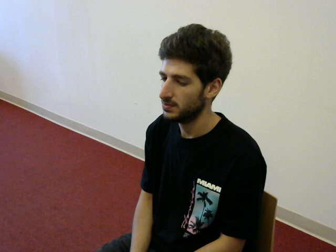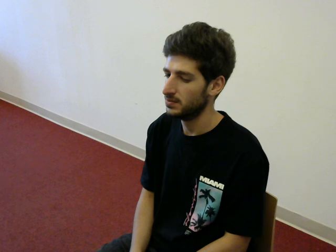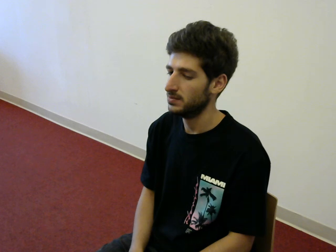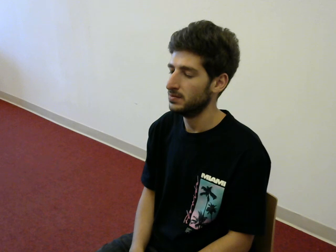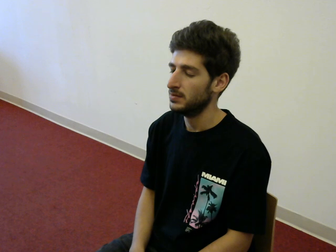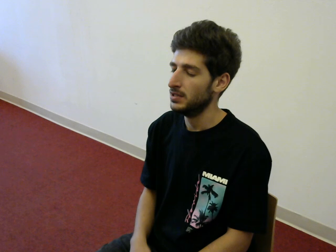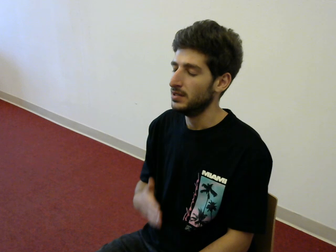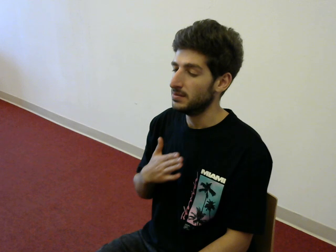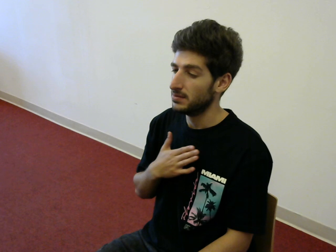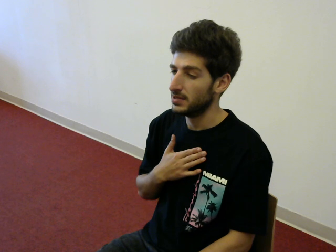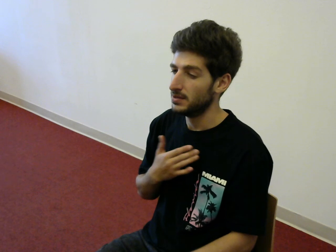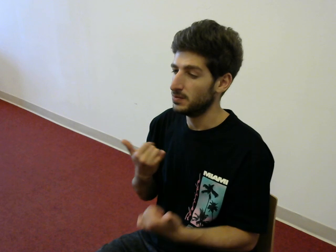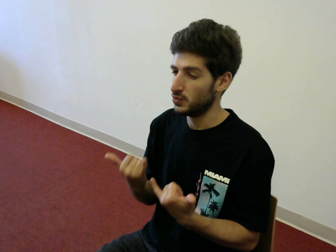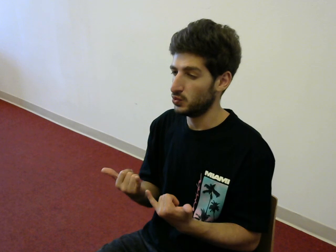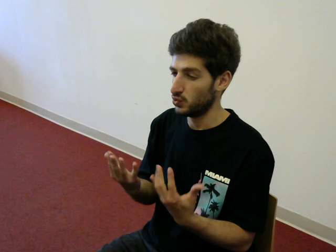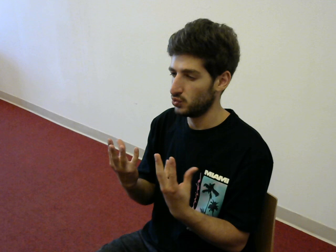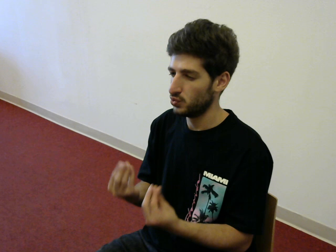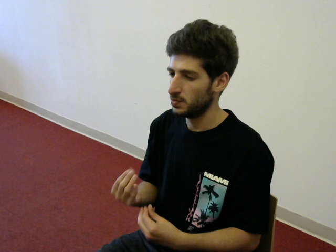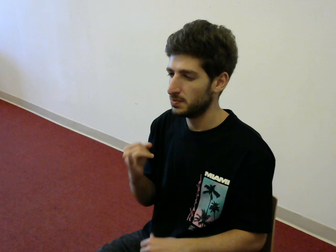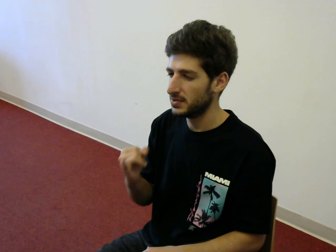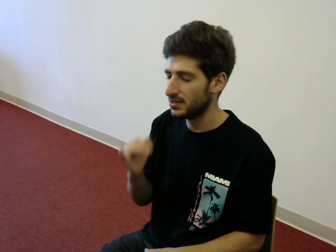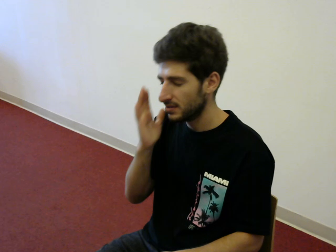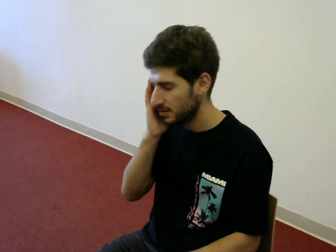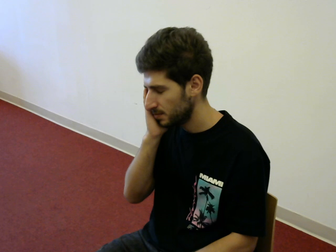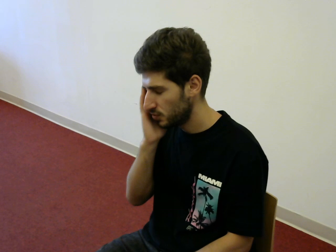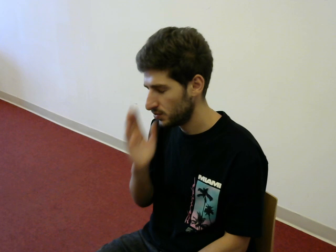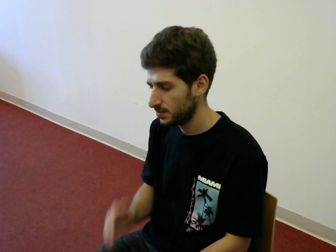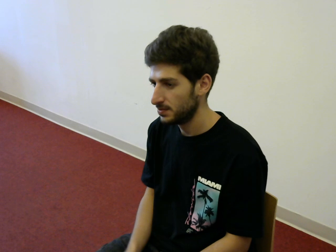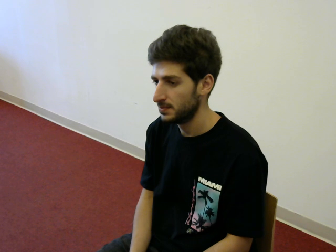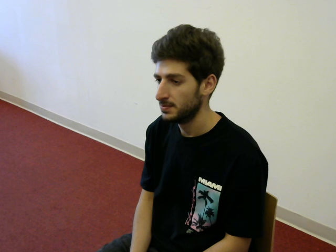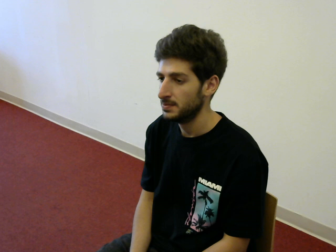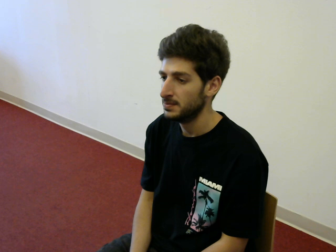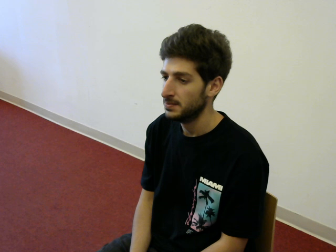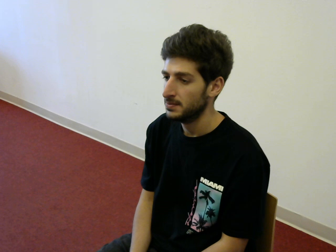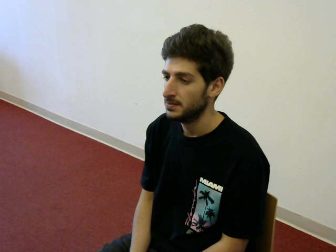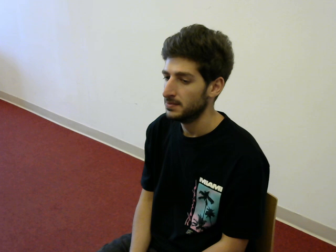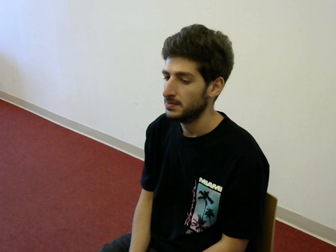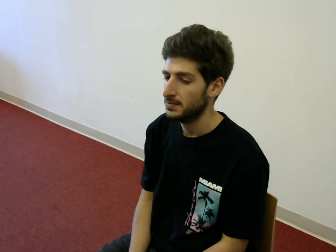Mən bu gün pis yatmışam